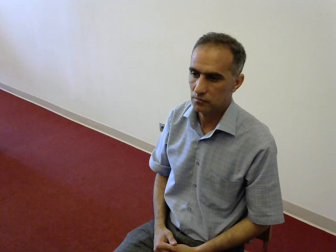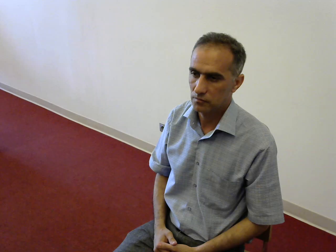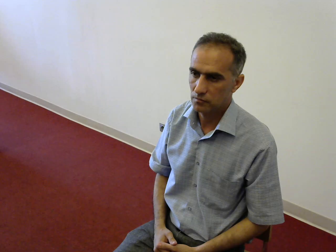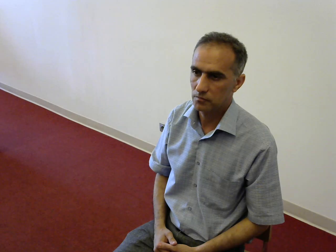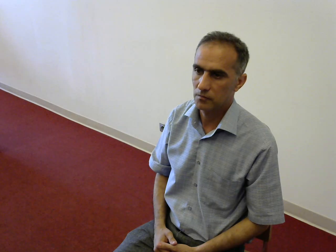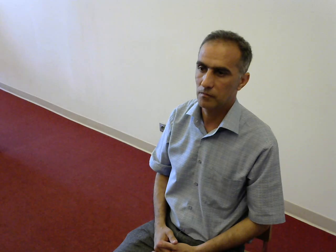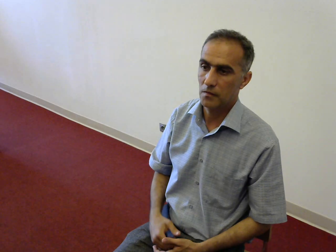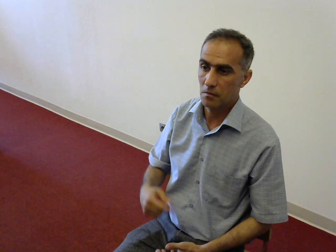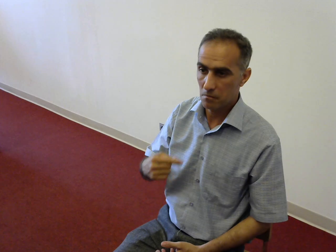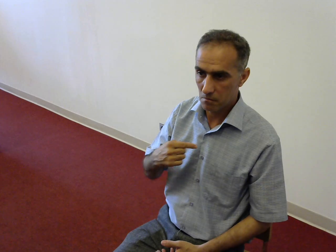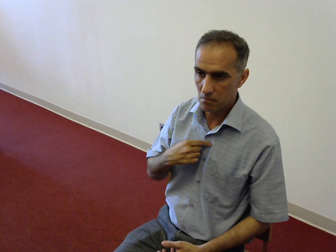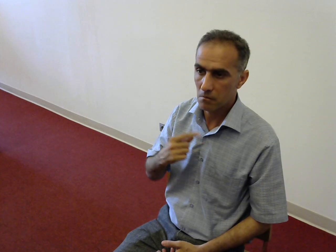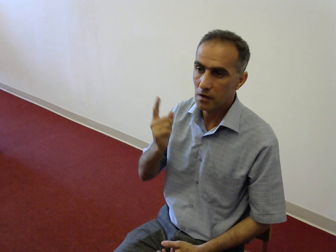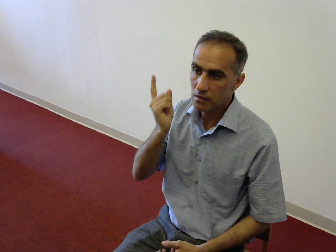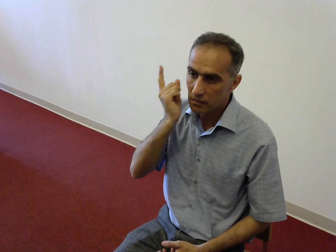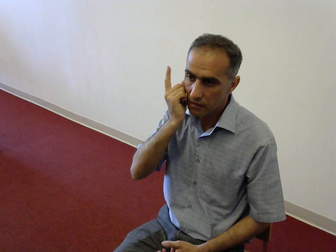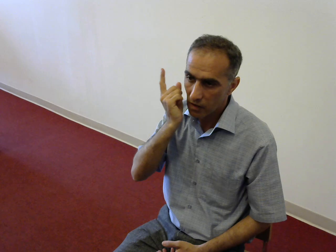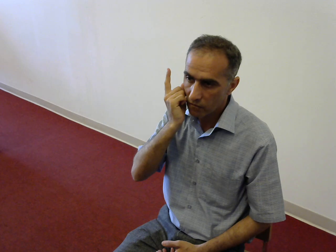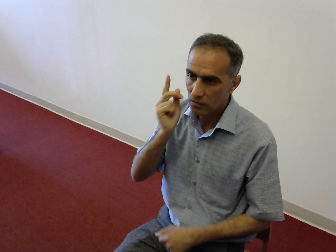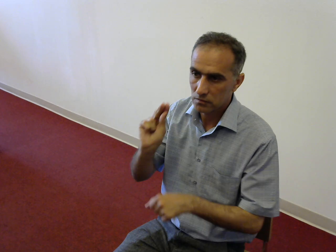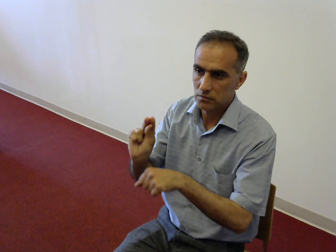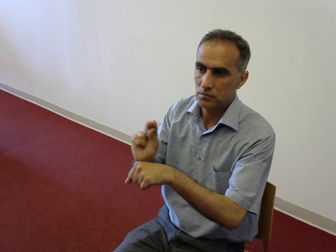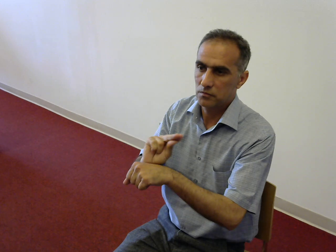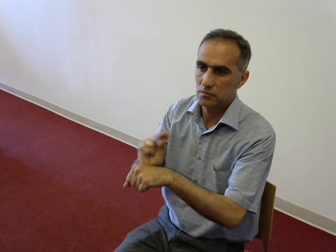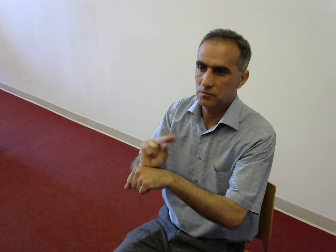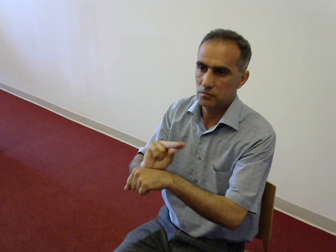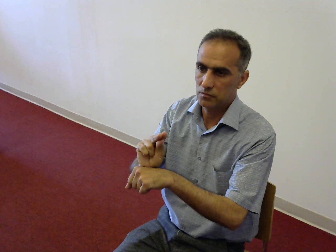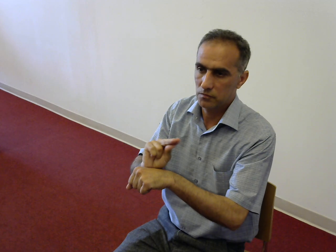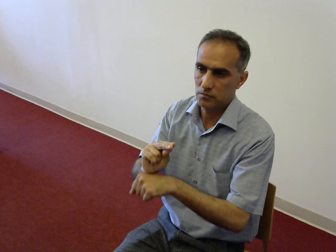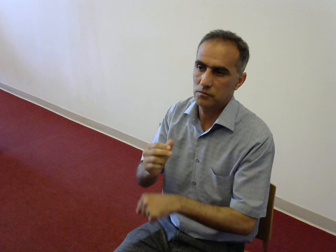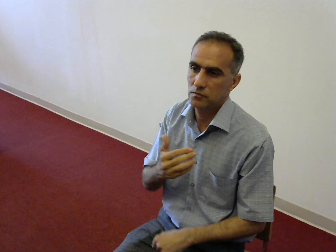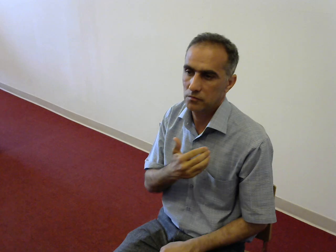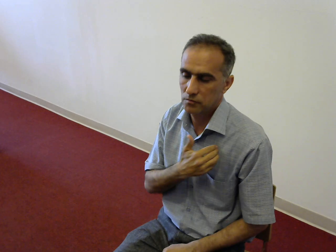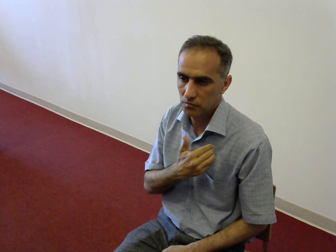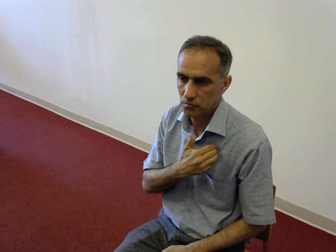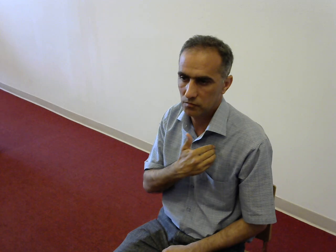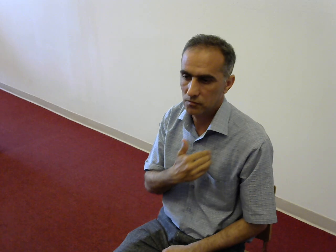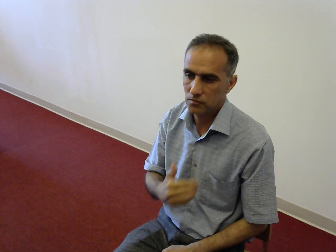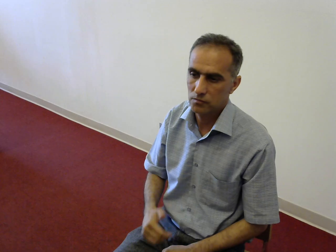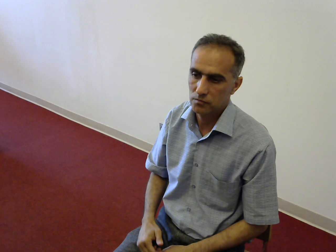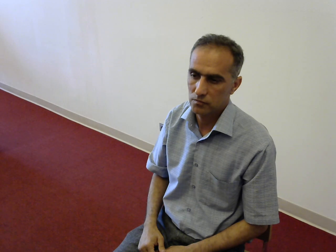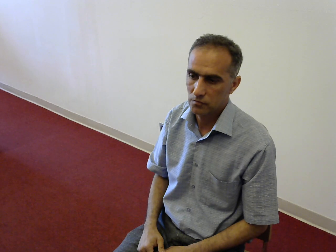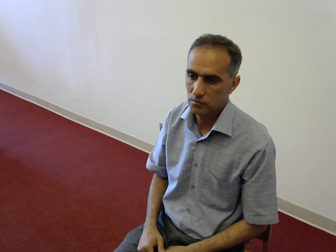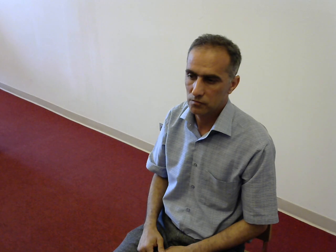Mən telefonu təmir etdirmək istəyirəm